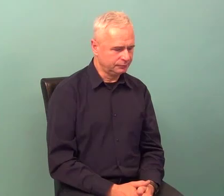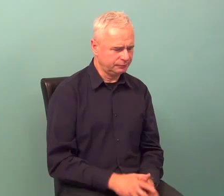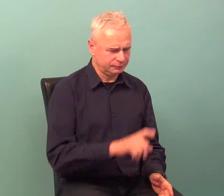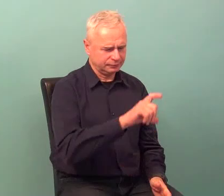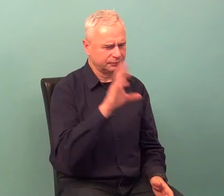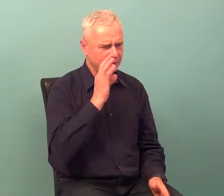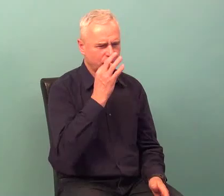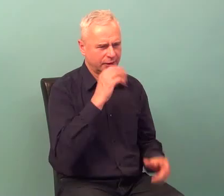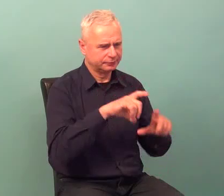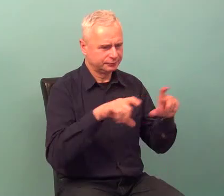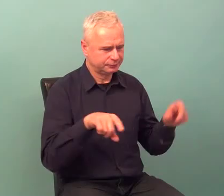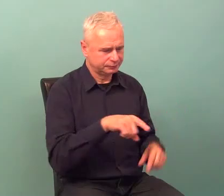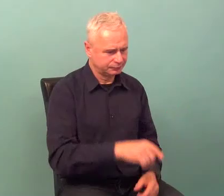To też obrazek dla młodzieży, tak jak poprzednio.